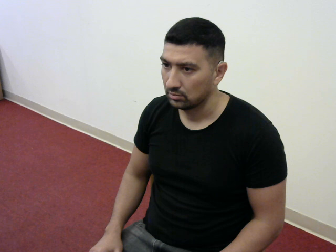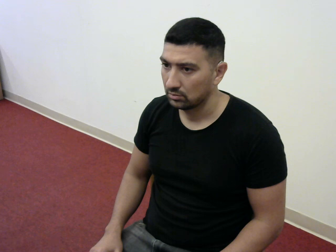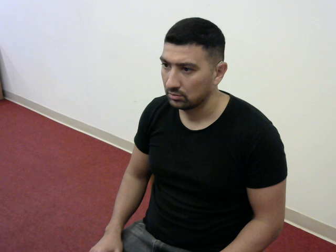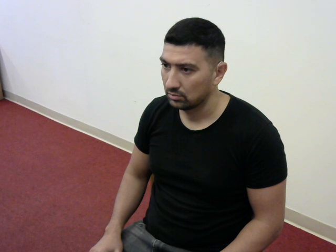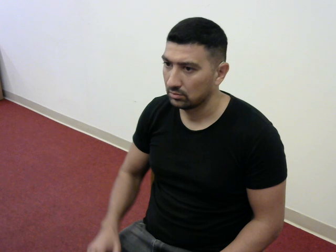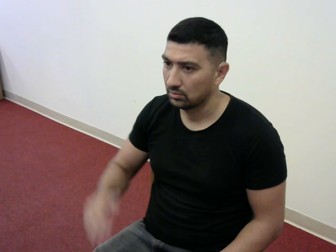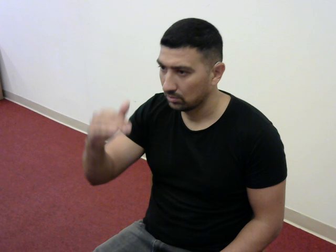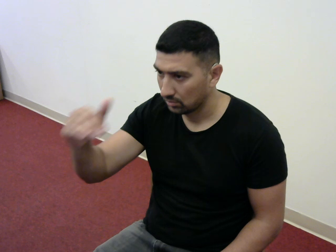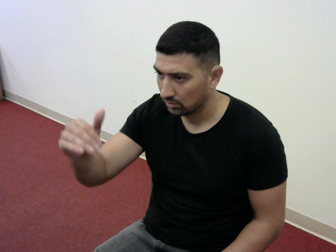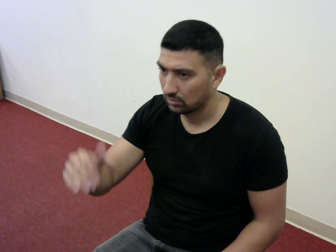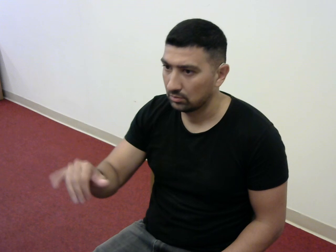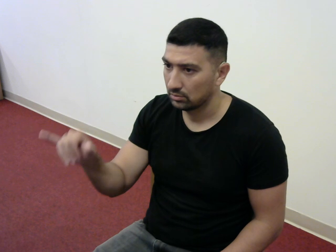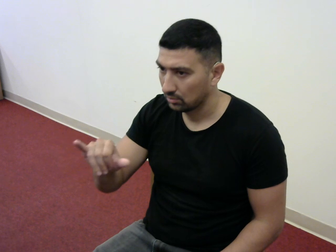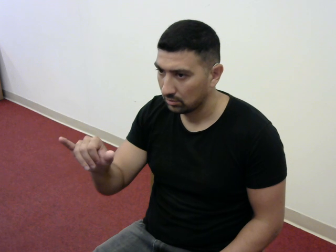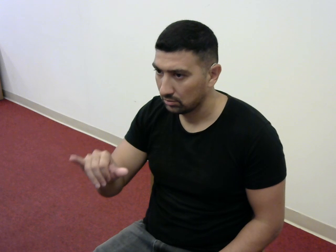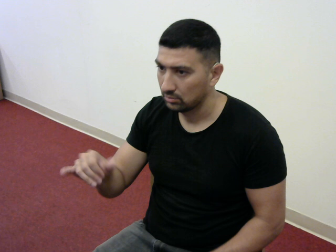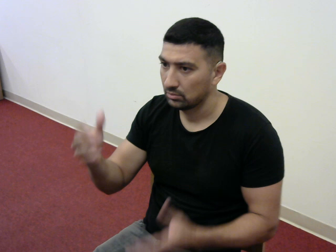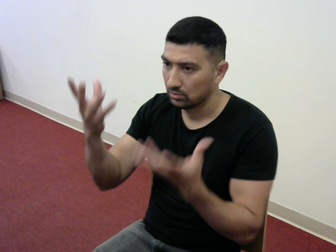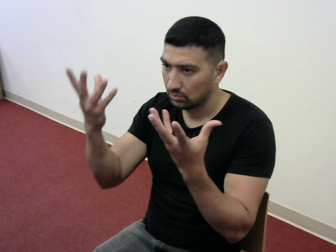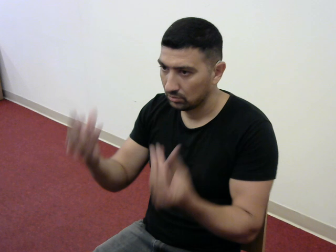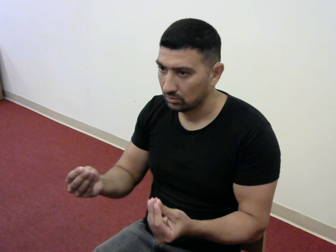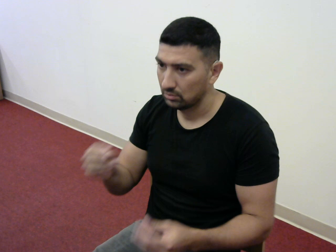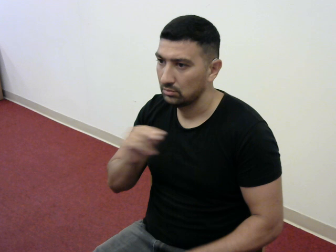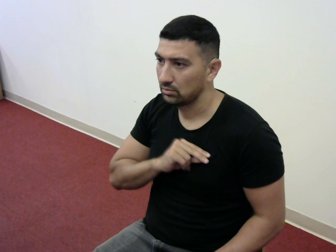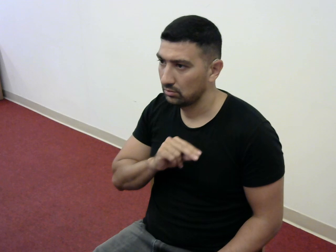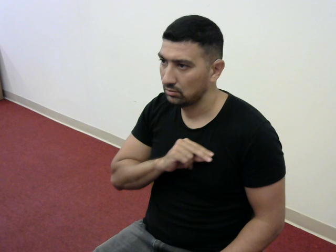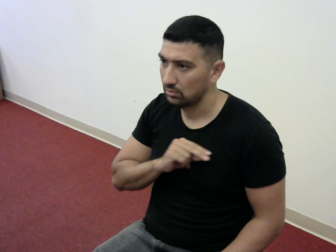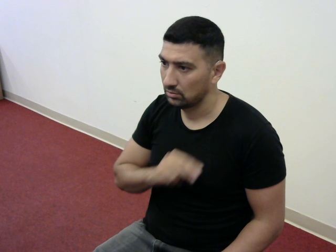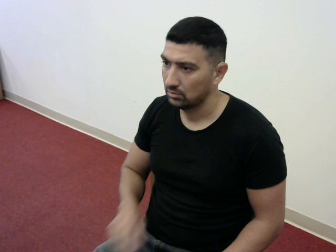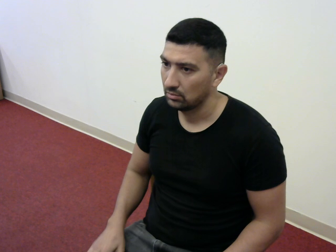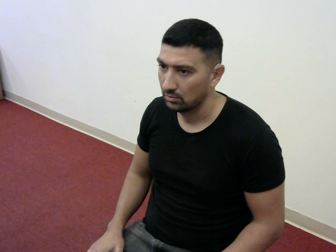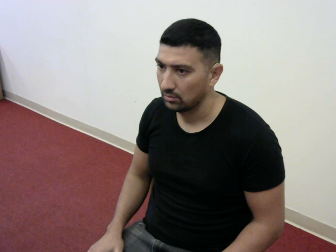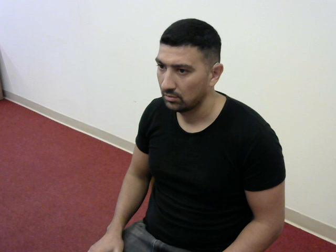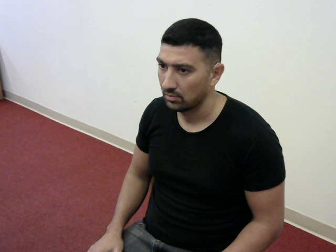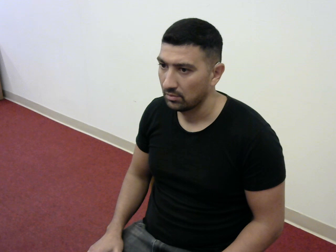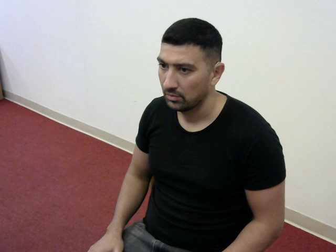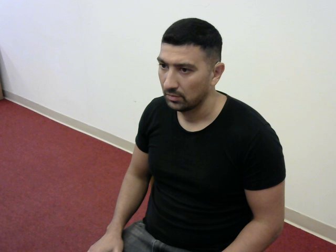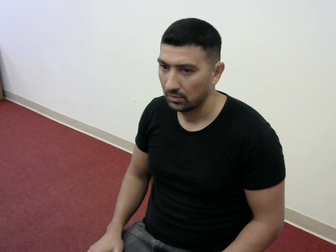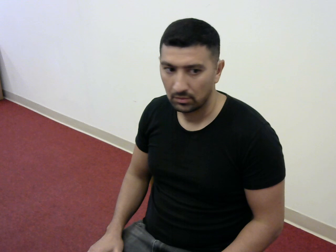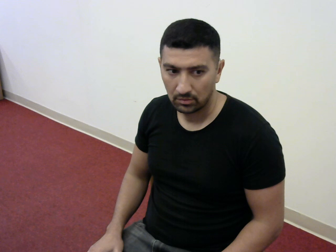Siz şənbə günü işləyirsiz?